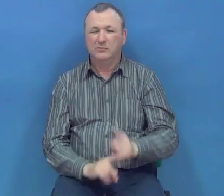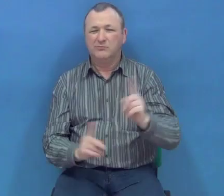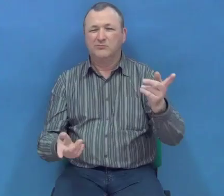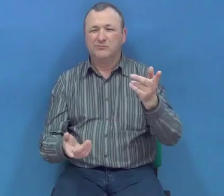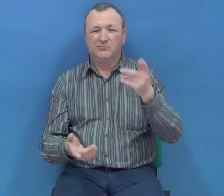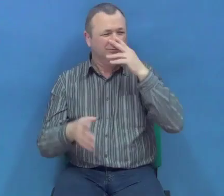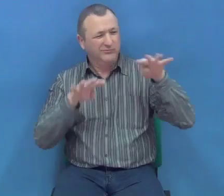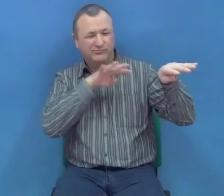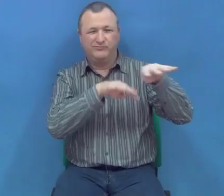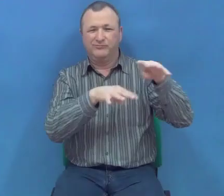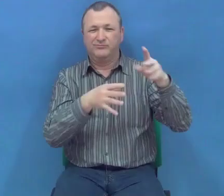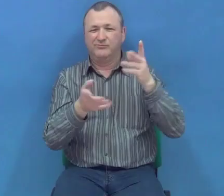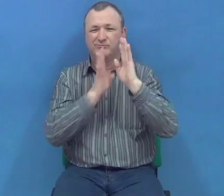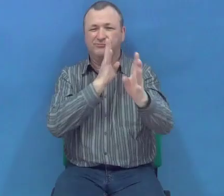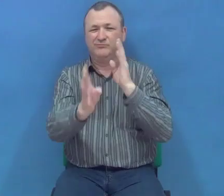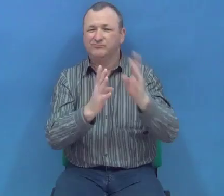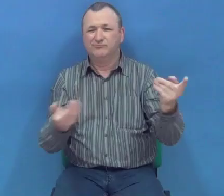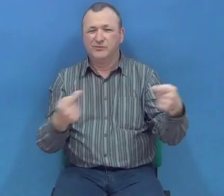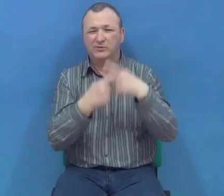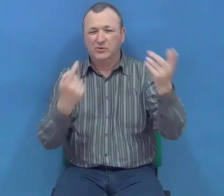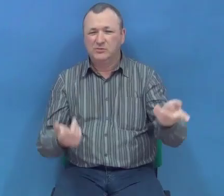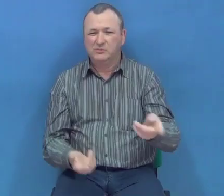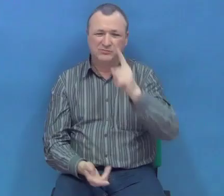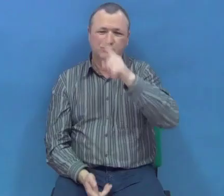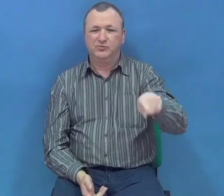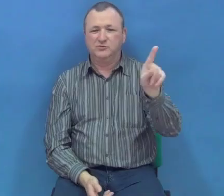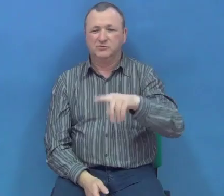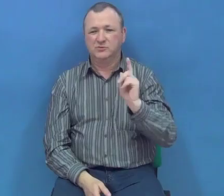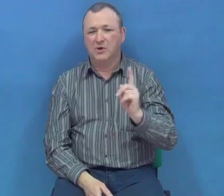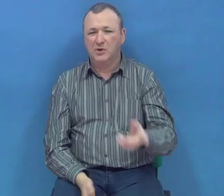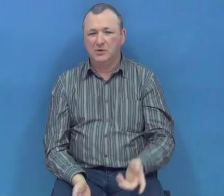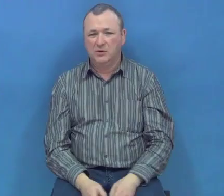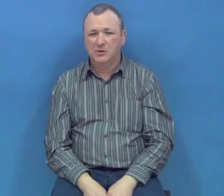Nie wolno, ludzie będą patrzeć, więc to nie na miejscu, to dlatego jest przekreślone.